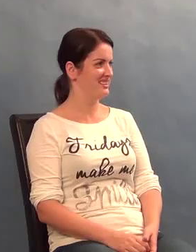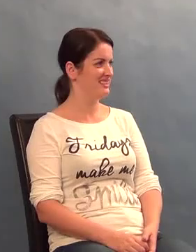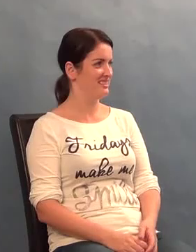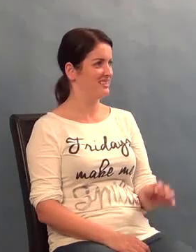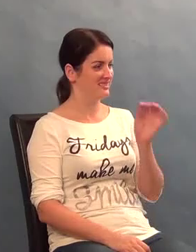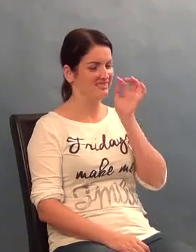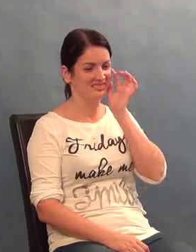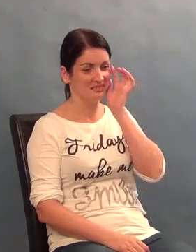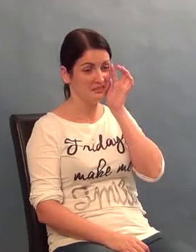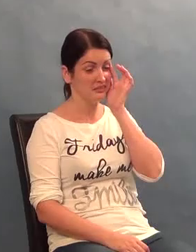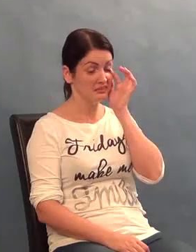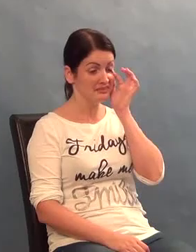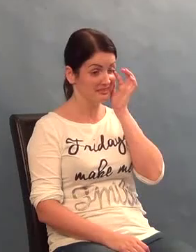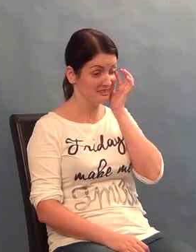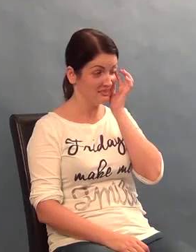Strzała trafiła w dynię.